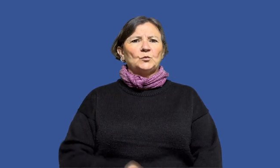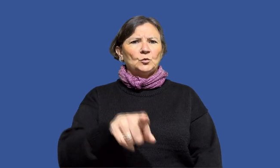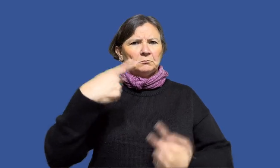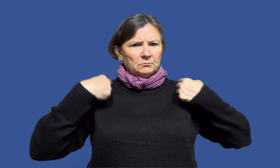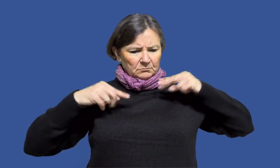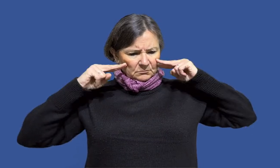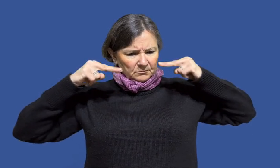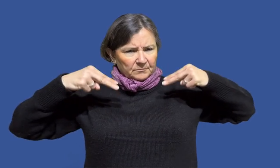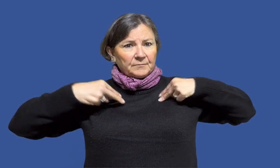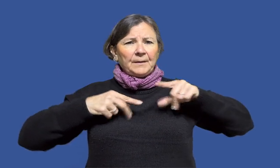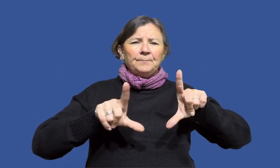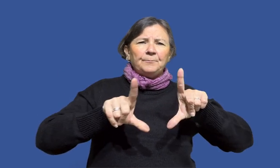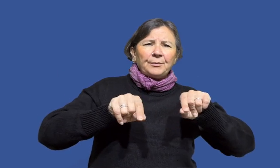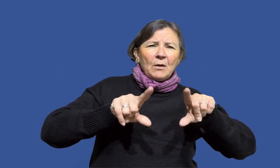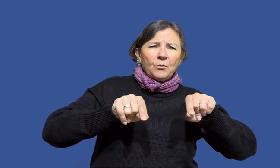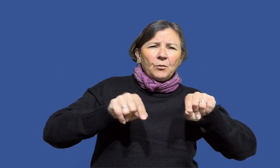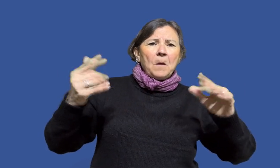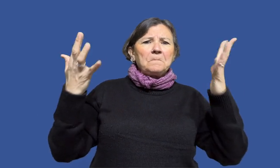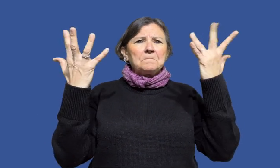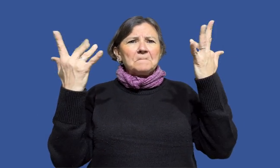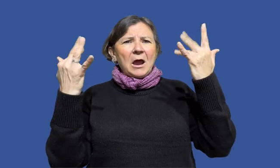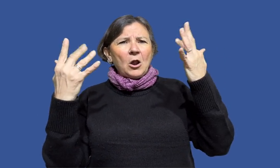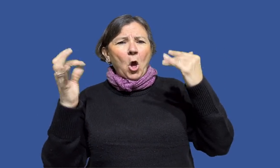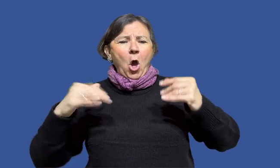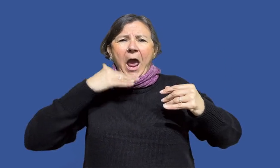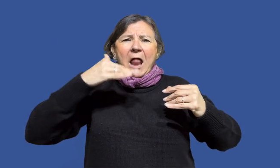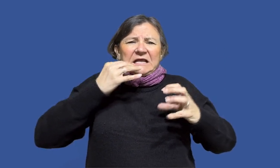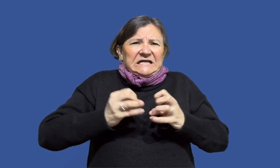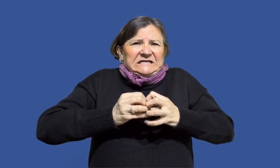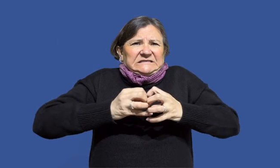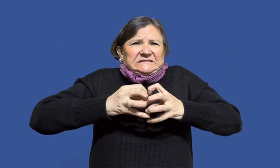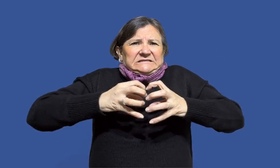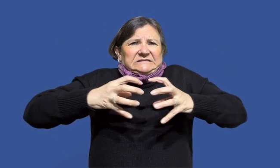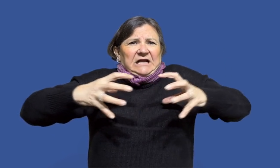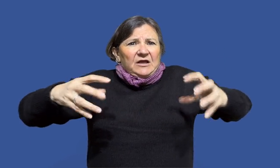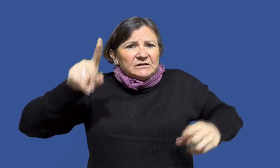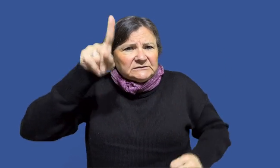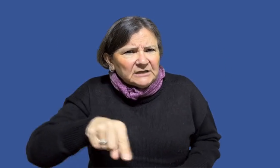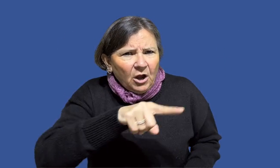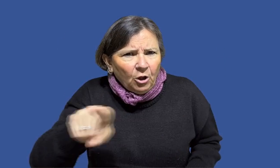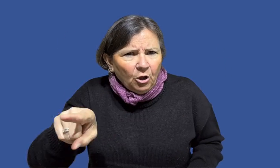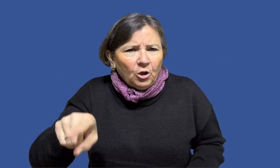Has notat que s'han inflat els peus, les mans o alguna part del cos?